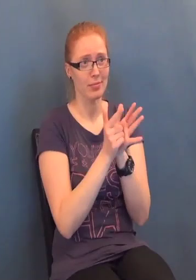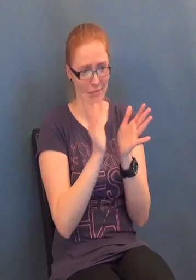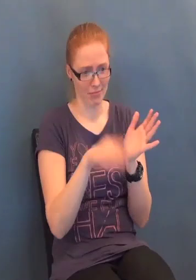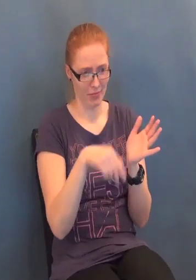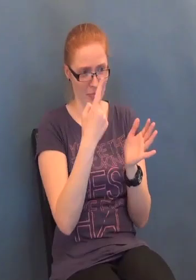Siedemnastego?